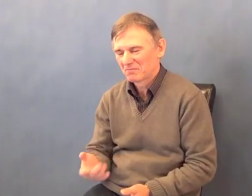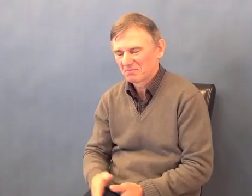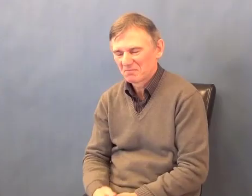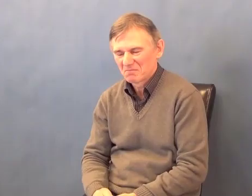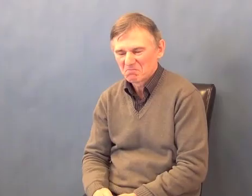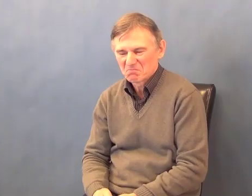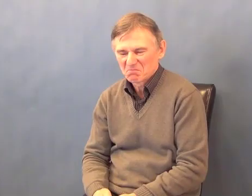Wyganiają.